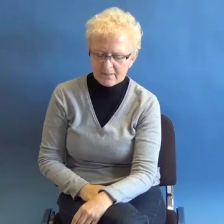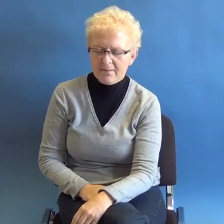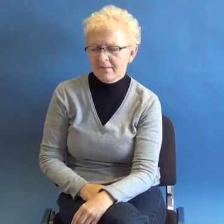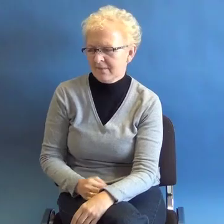Trochę.